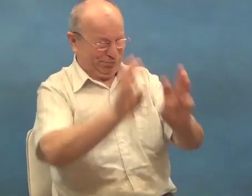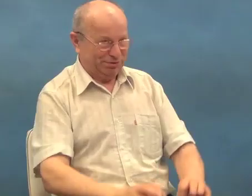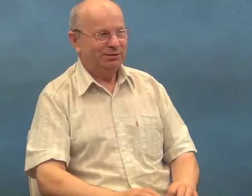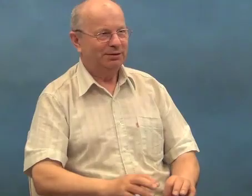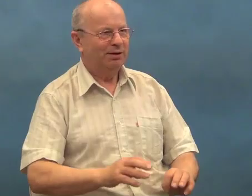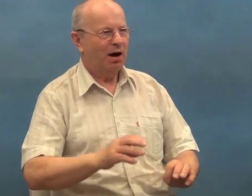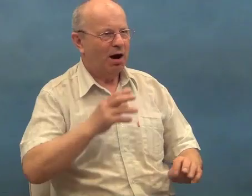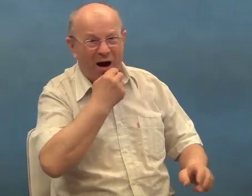A Charlie Chaplin...